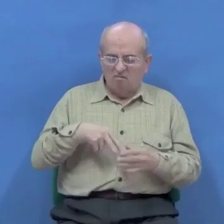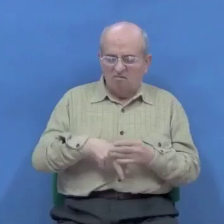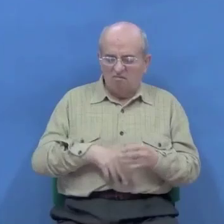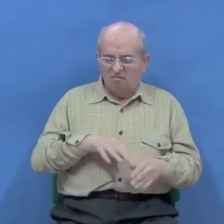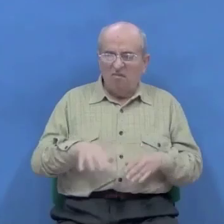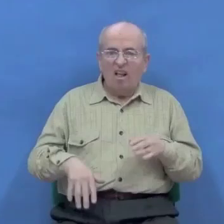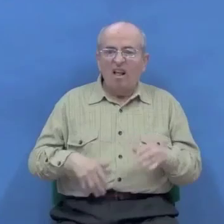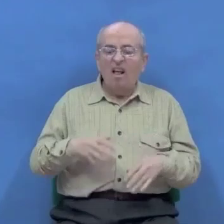Utonął.